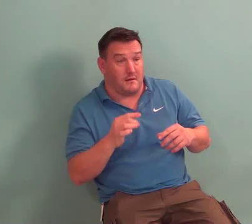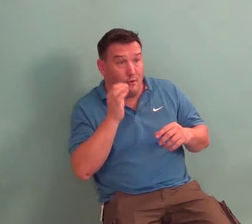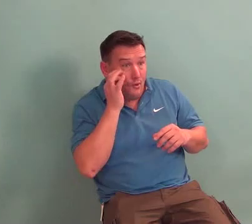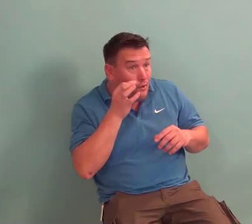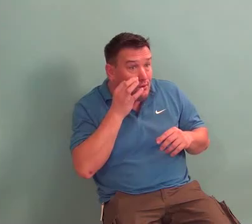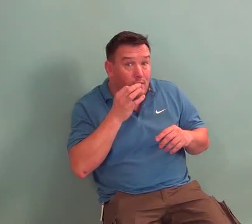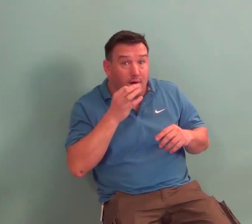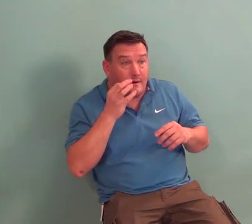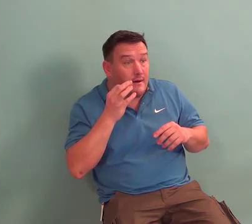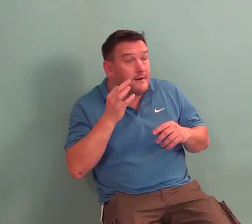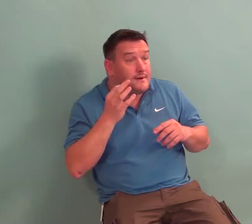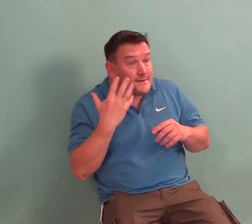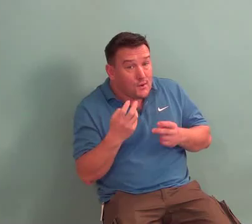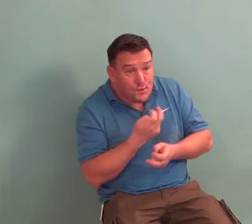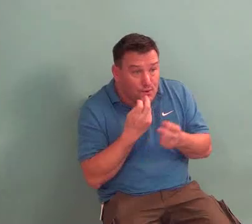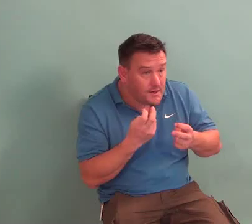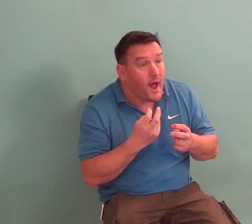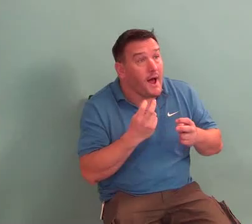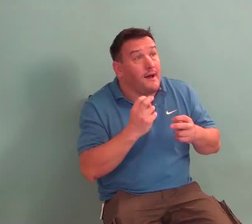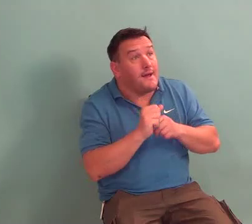Kot chce szukać.